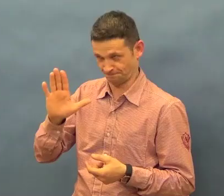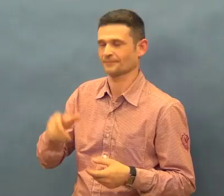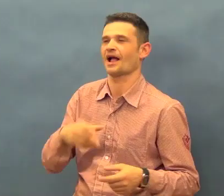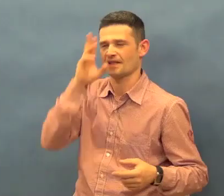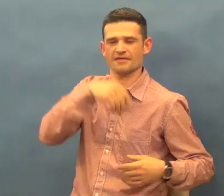Poczekaj.